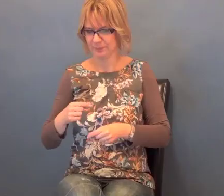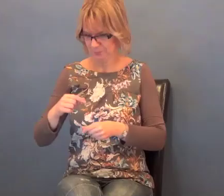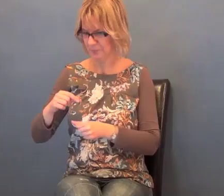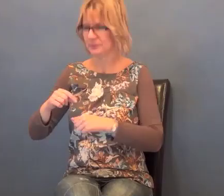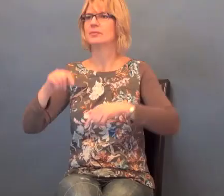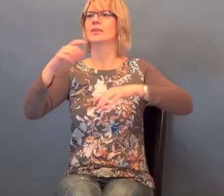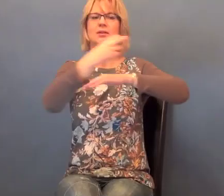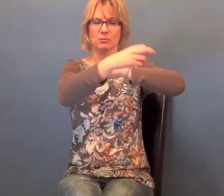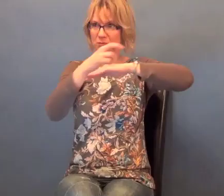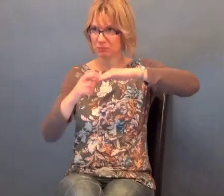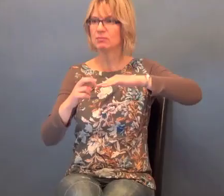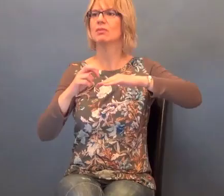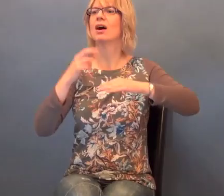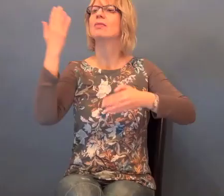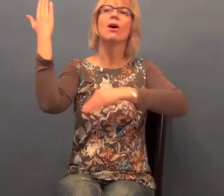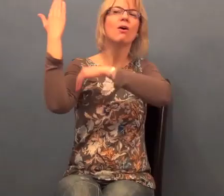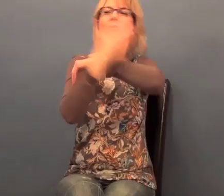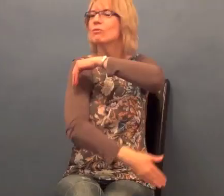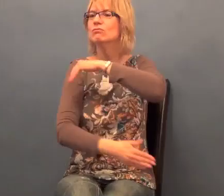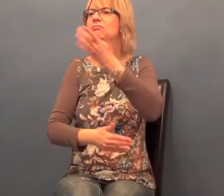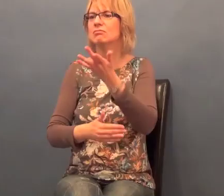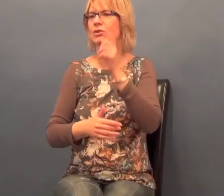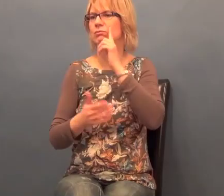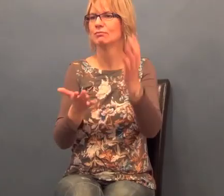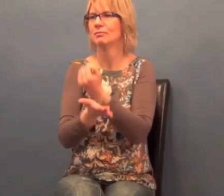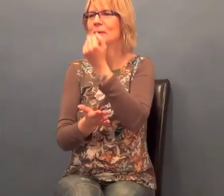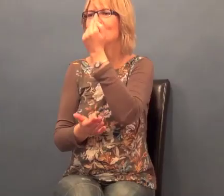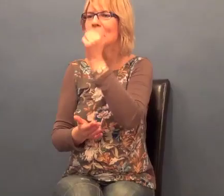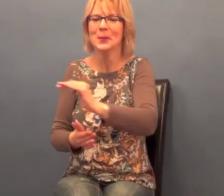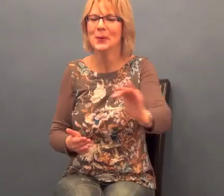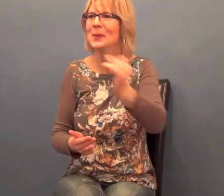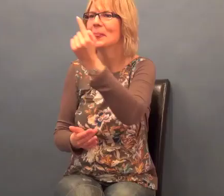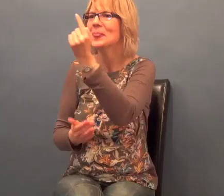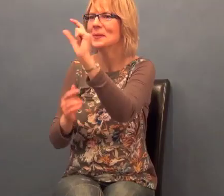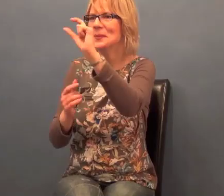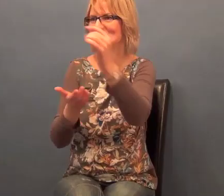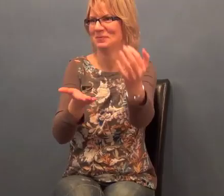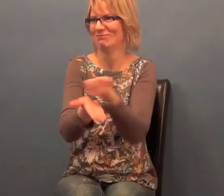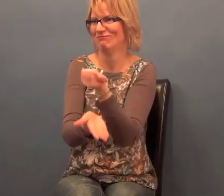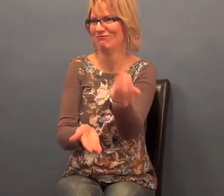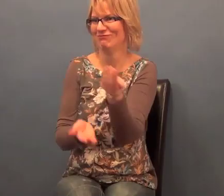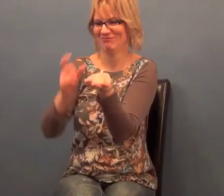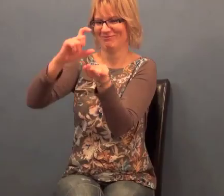Oni przyglądali się i na koniec chłopiec wziął jedną malutką żabkę na ręce.